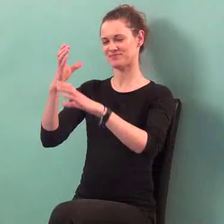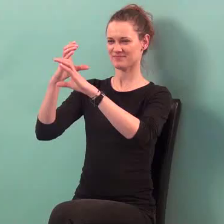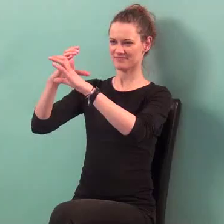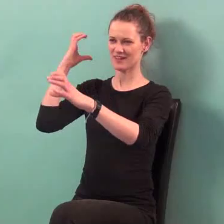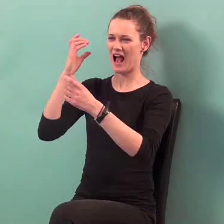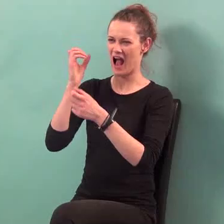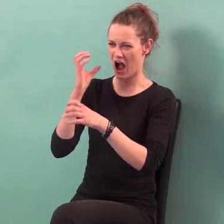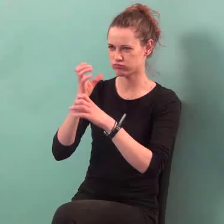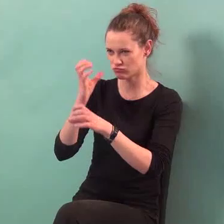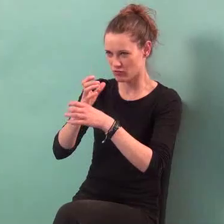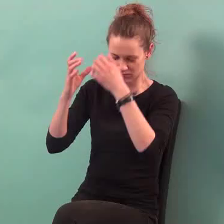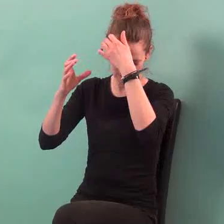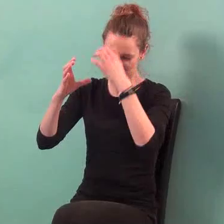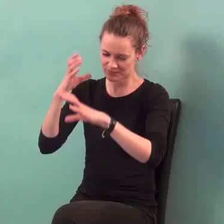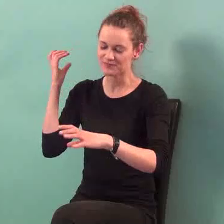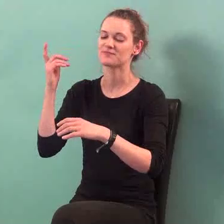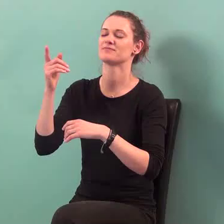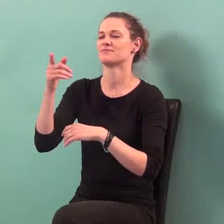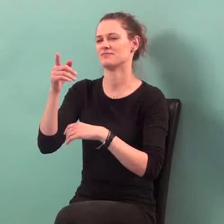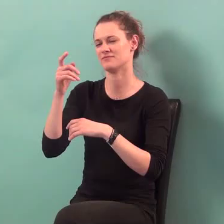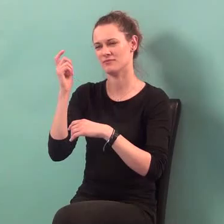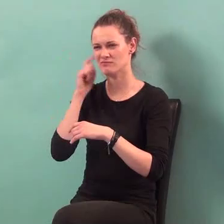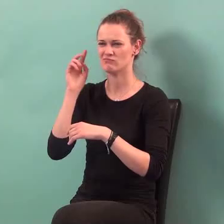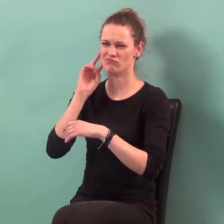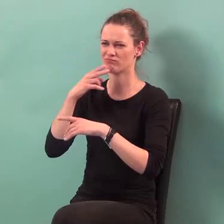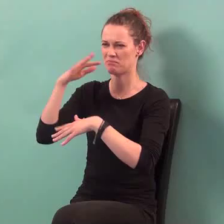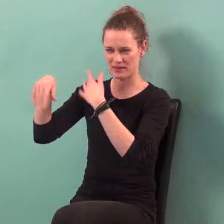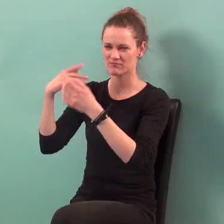Jest autobus, a w nim są wymieszani ludzie - słyszący i głusi.